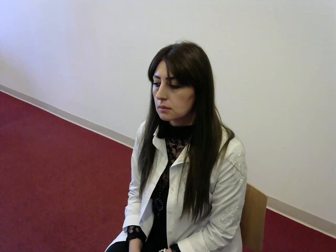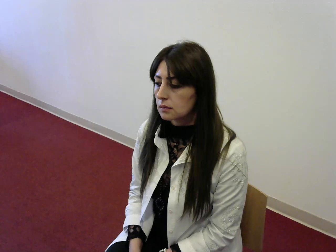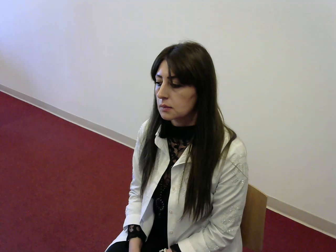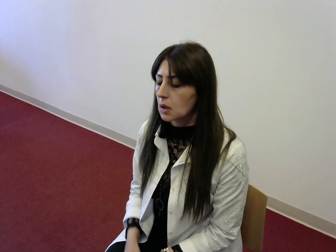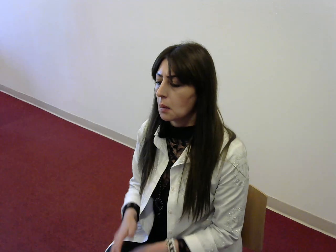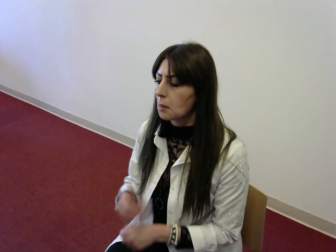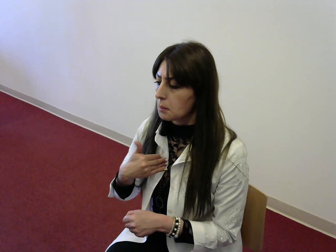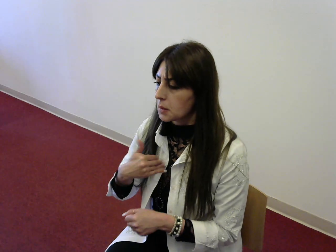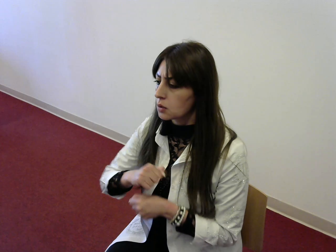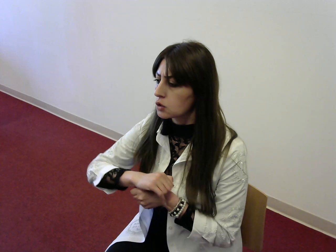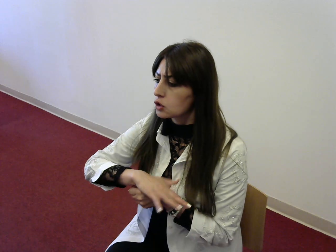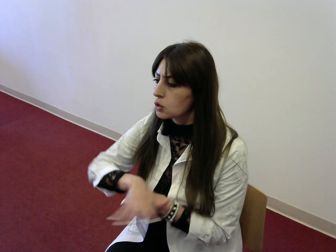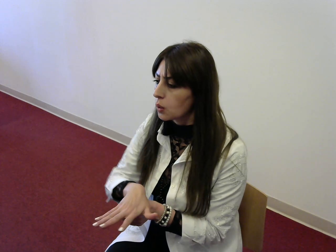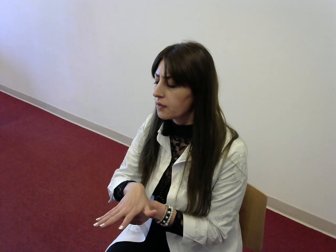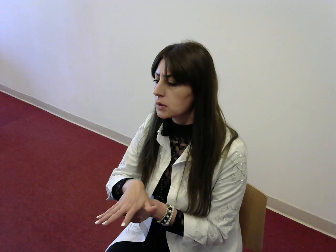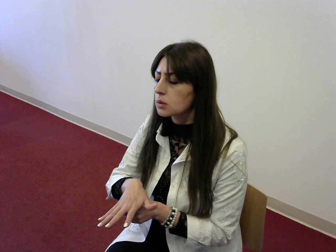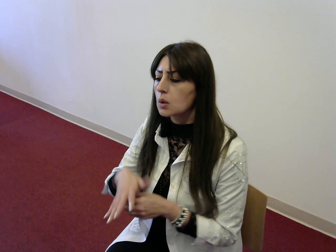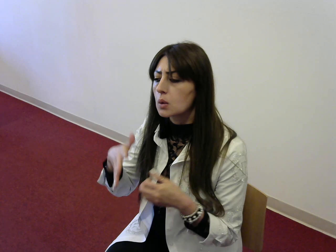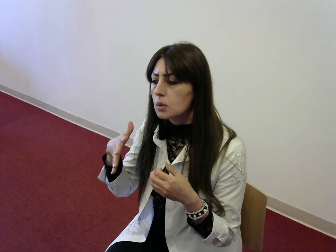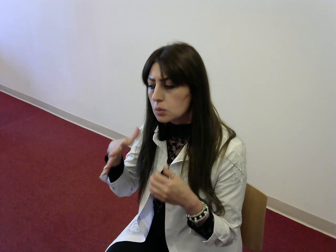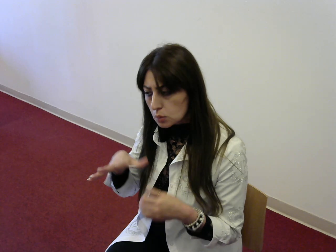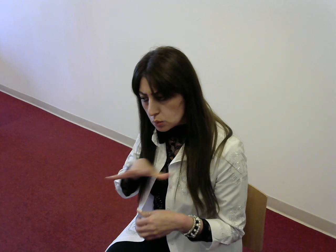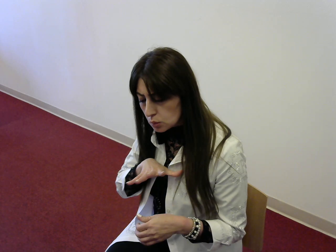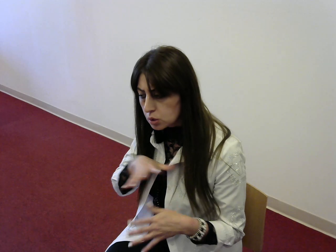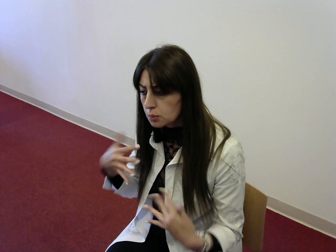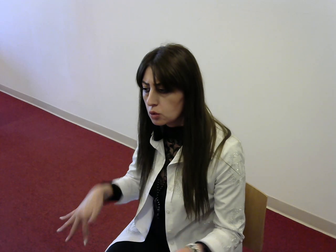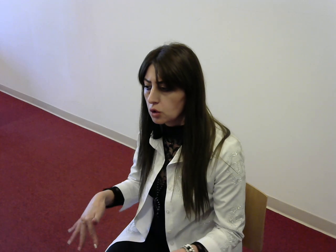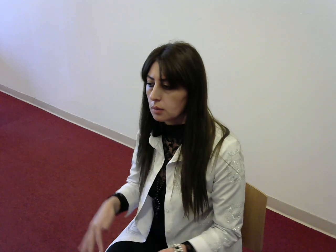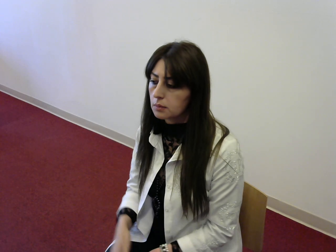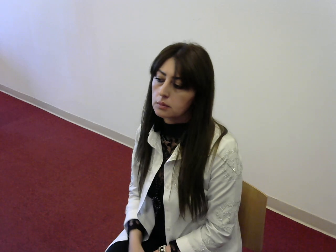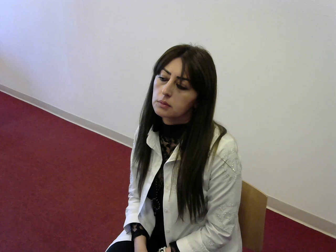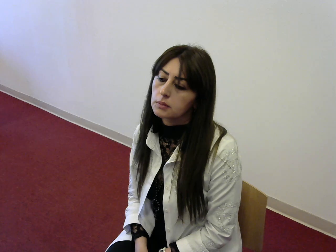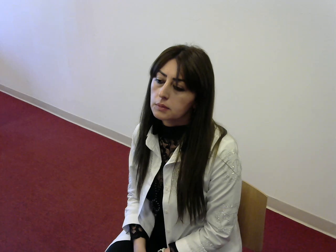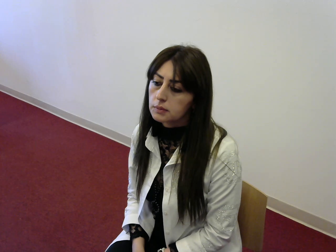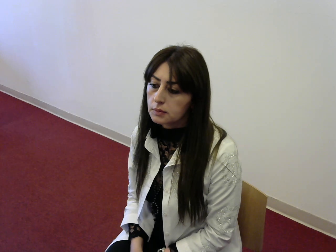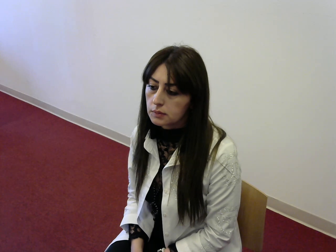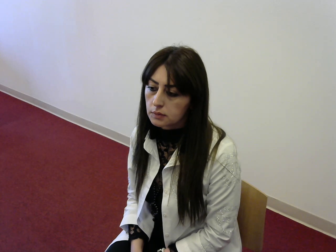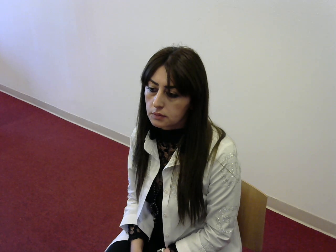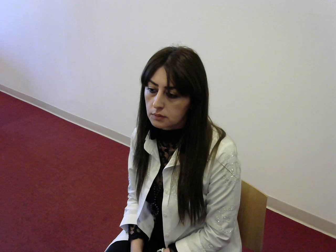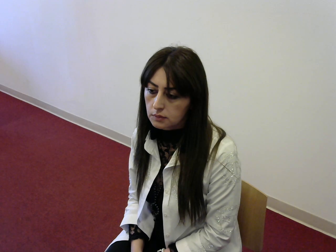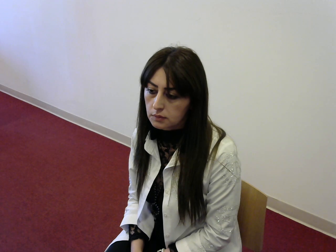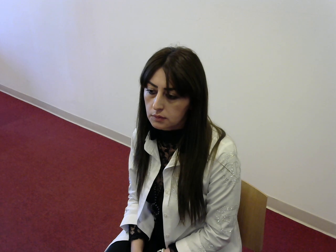Mən Covid-ə tutulmuşam